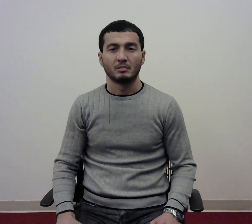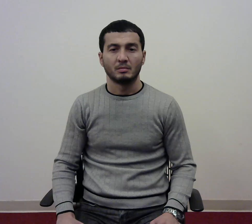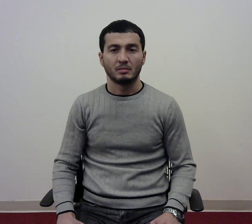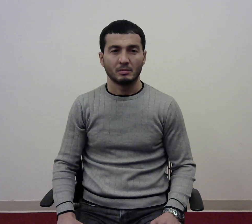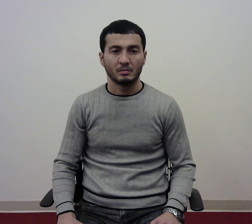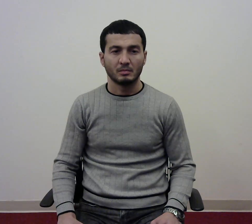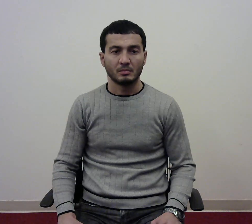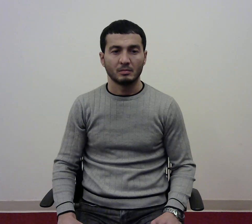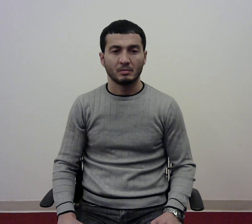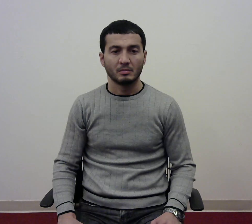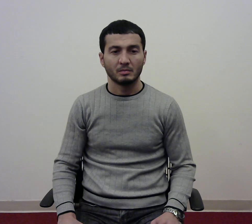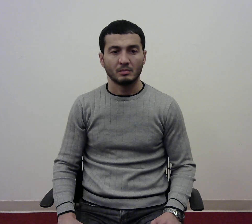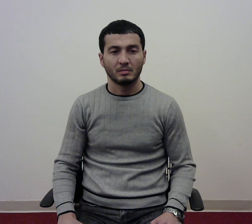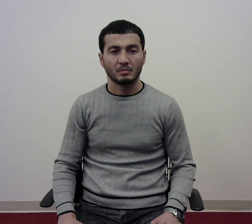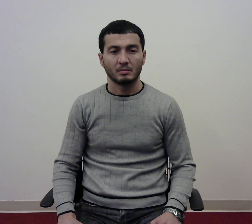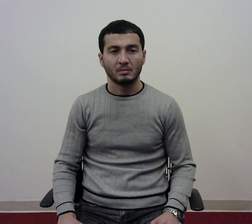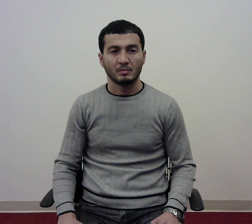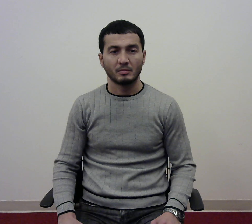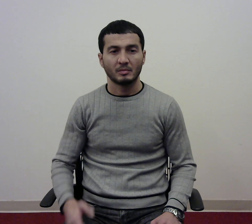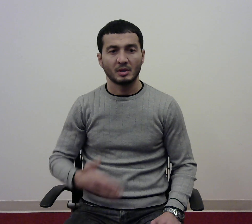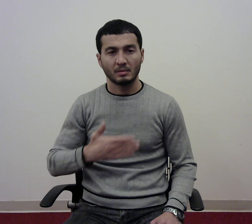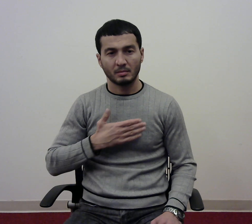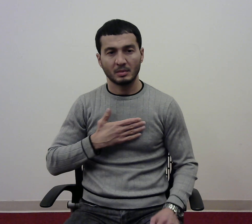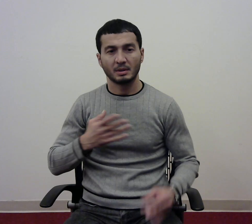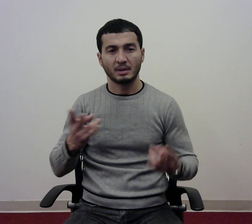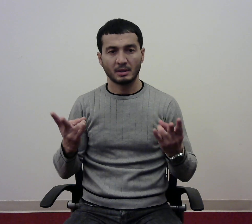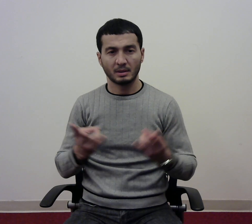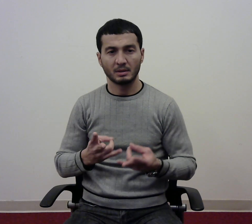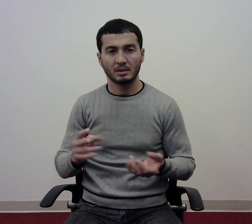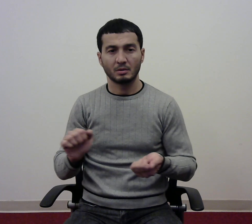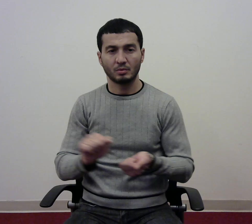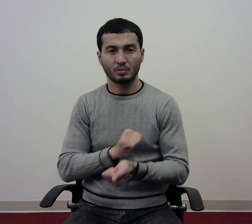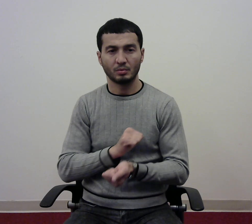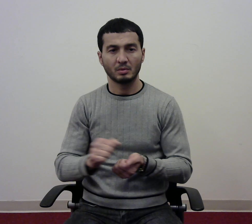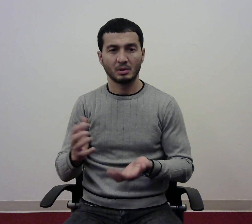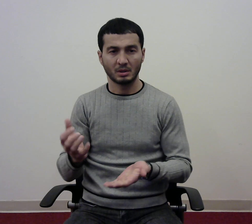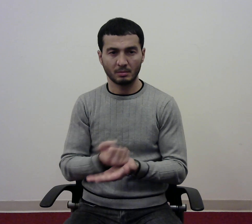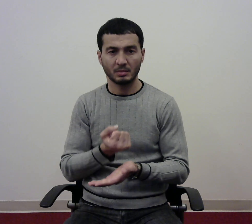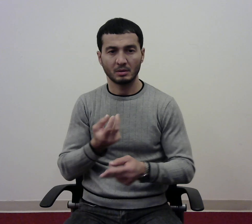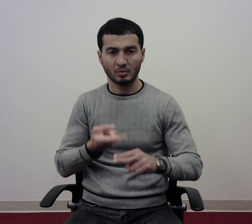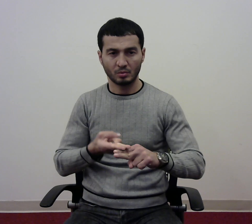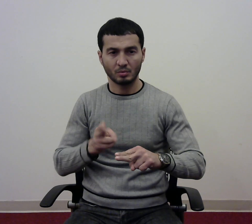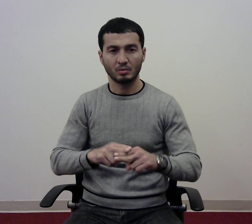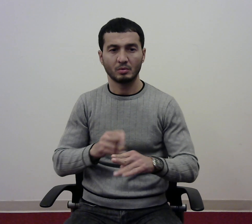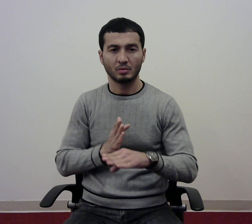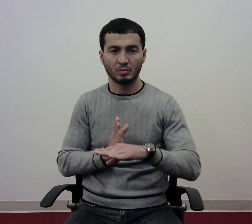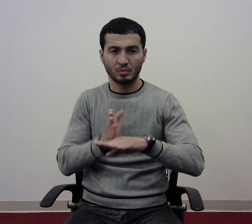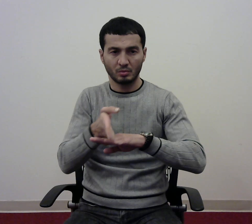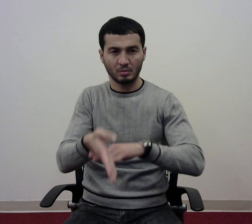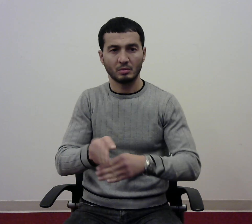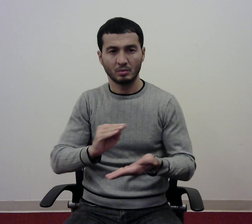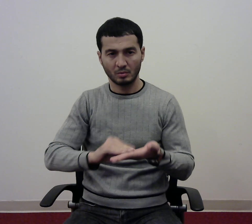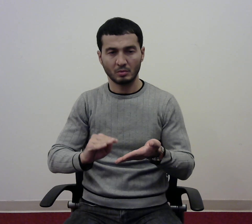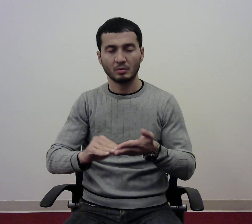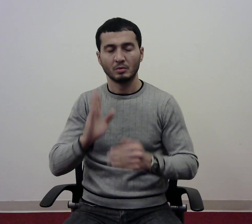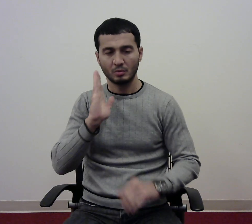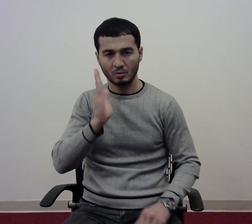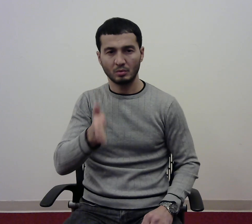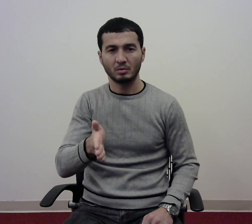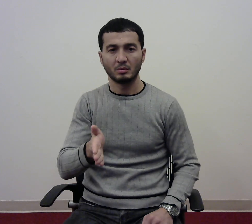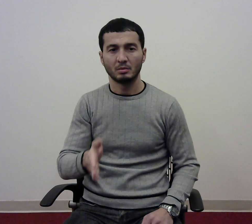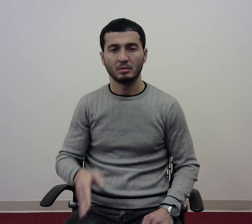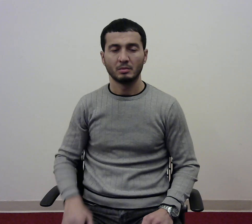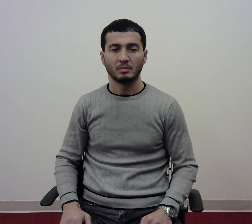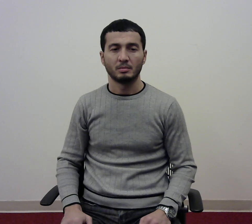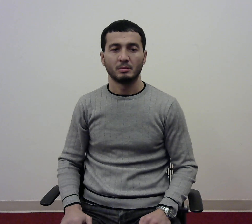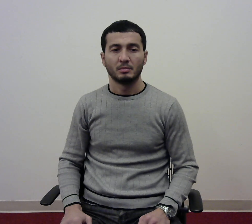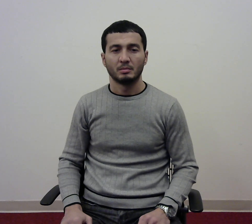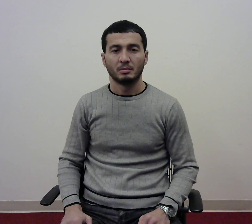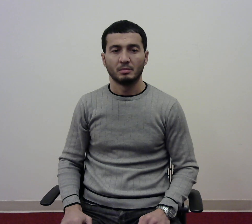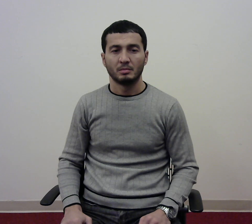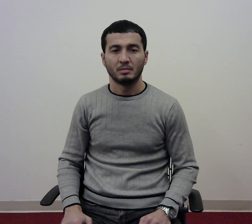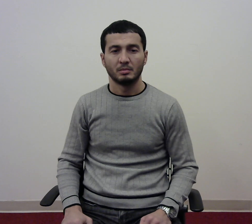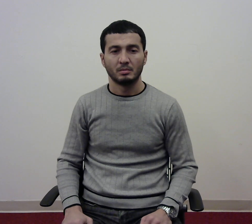Mən lazımlı kağızları tapmaq üçün müraciət yazacam